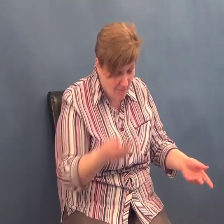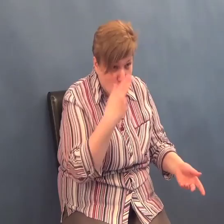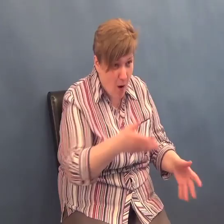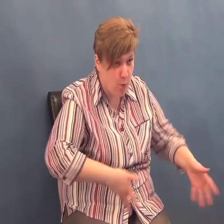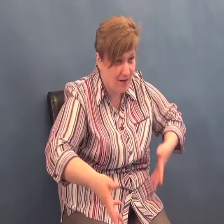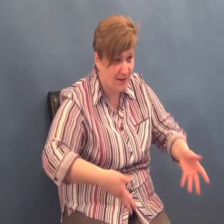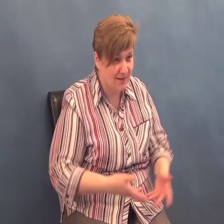Widziałaś jak nosili?